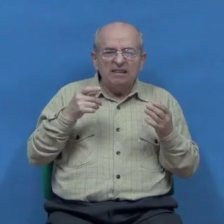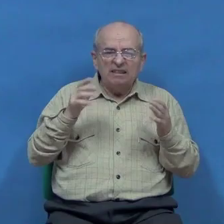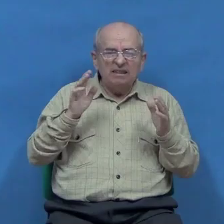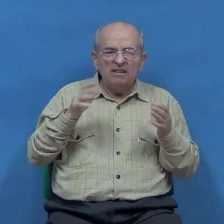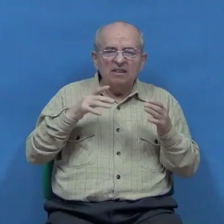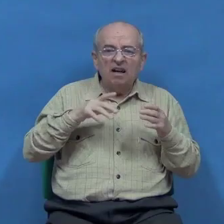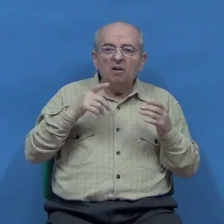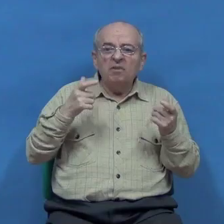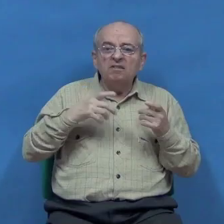Niebezpieczeństwo w hotelu.